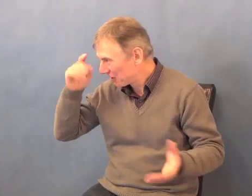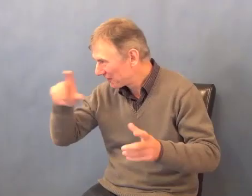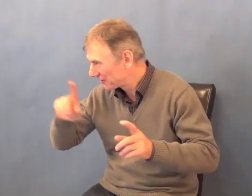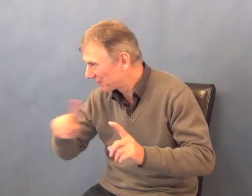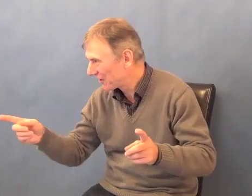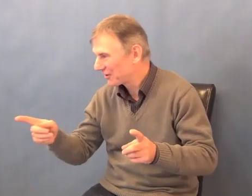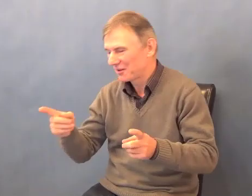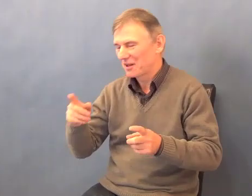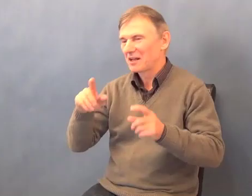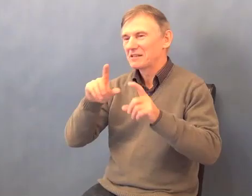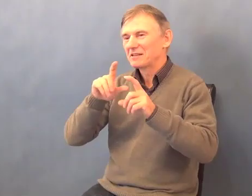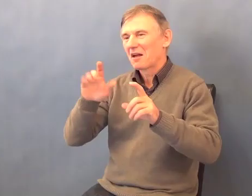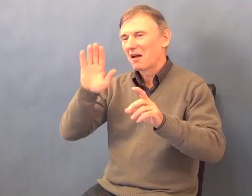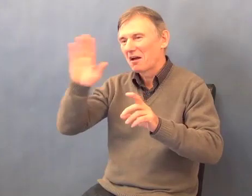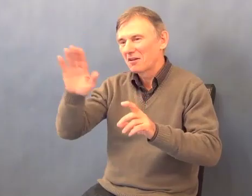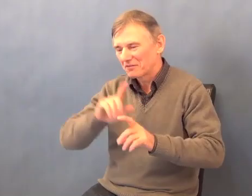W szkole nie wolno.